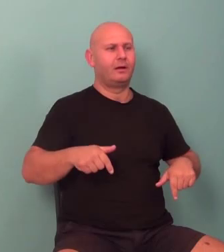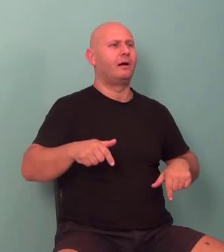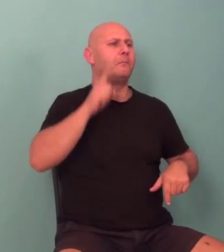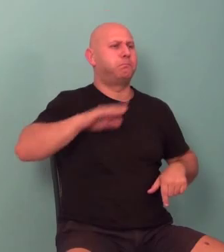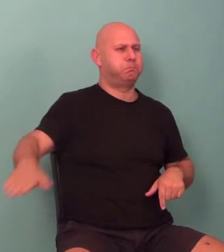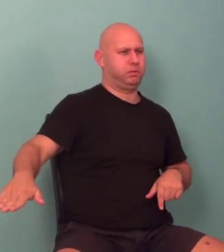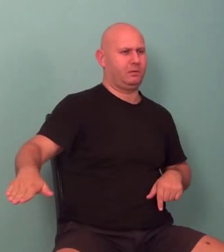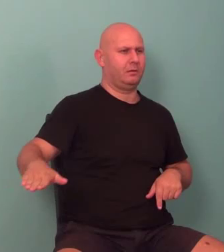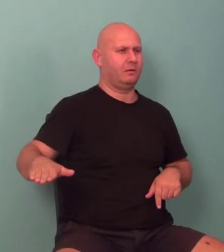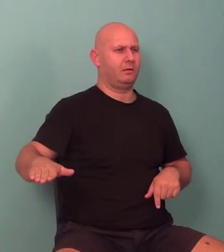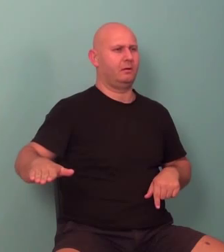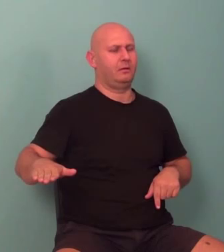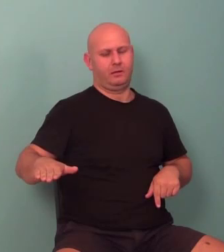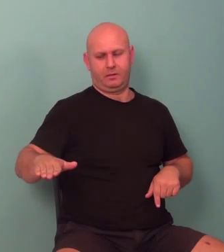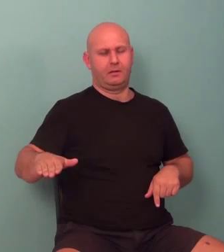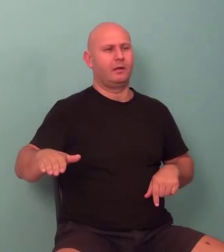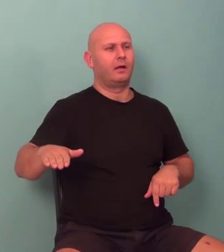Mały chłopiec.